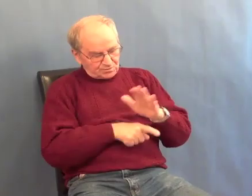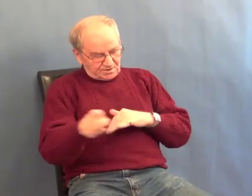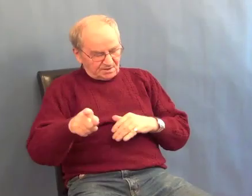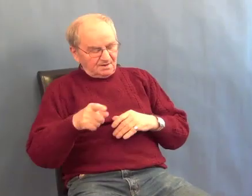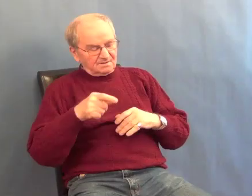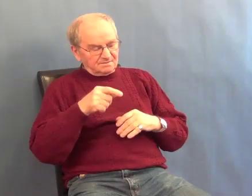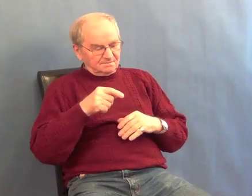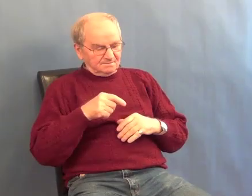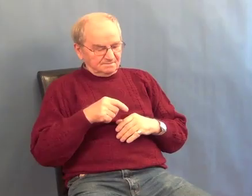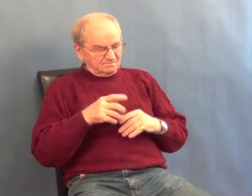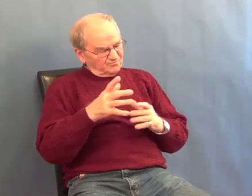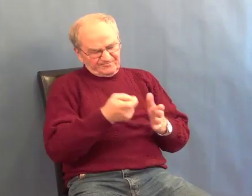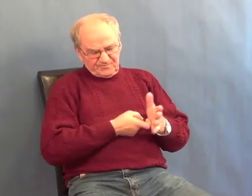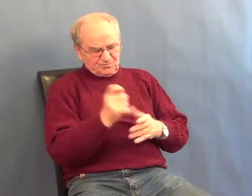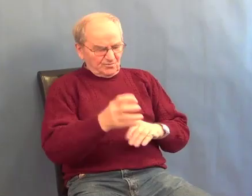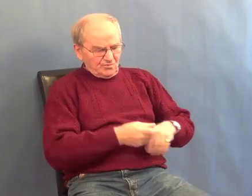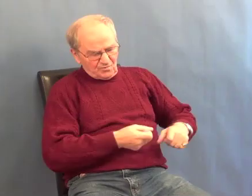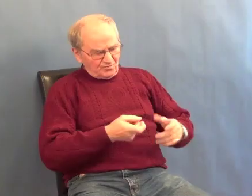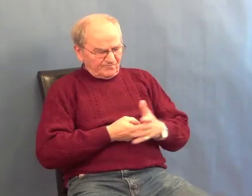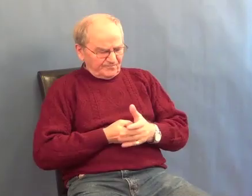Ktoś złapał kota i wyrzucili go z bloku.